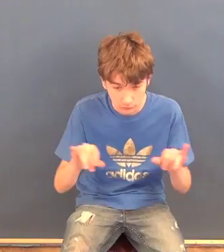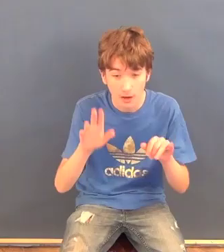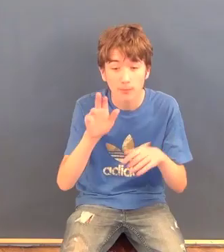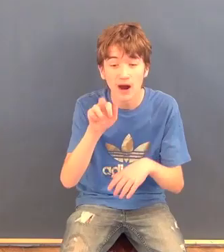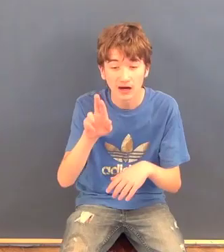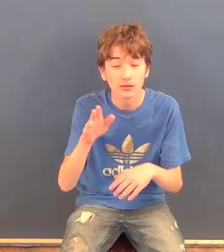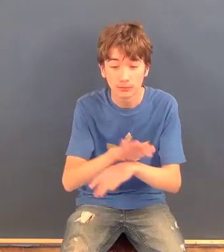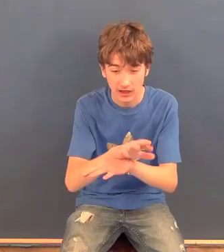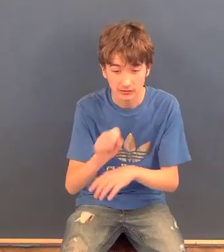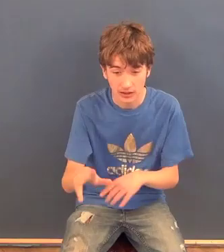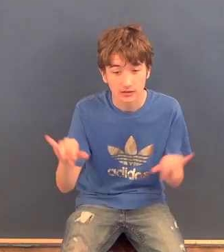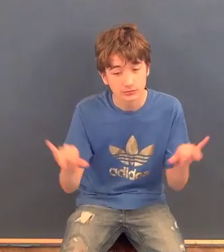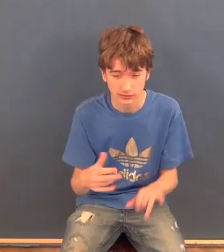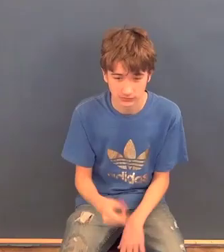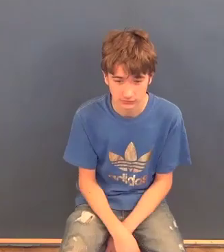W barze tak, ale w restauracji nie.